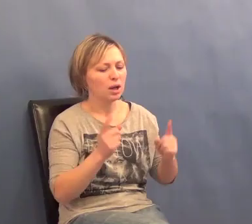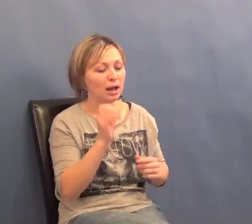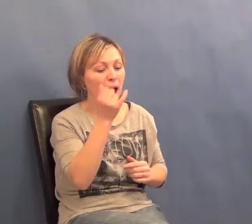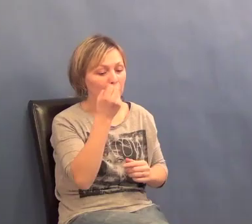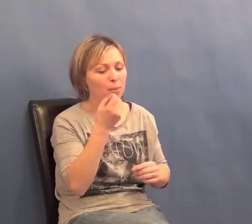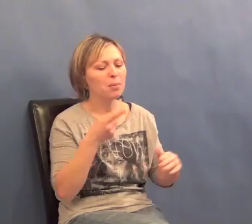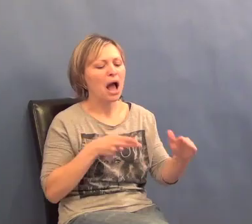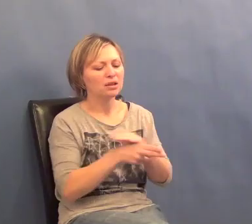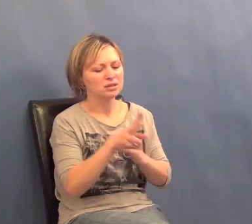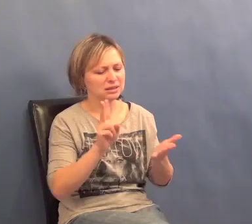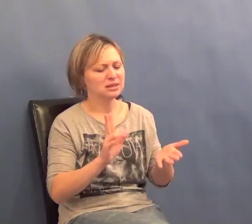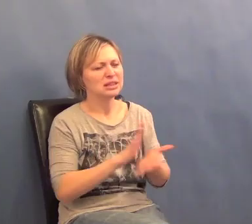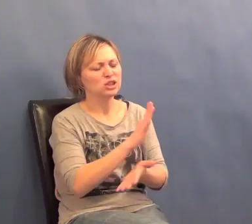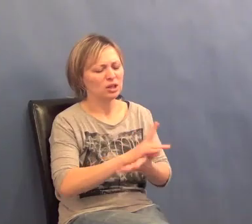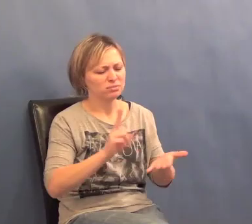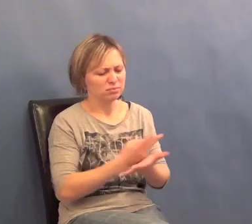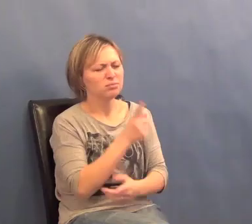Jak nadjeżdża pociąg metra to można się poślizgnąć.